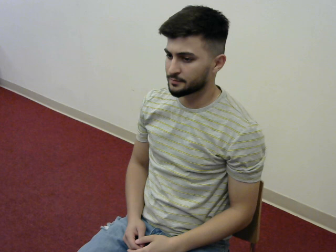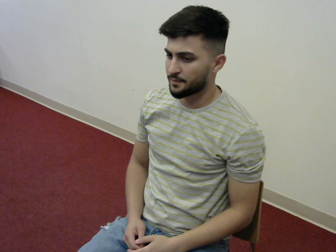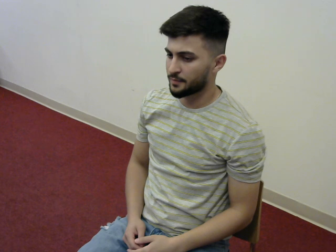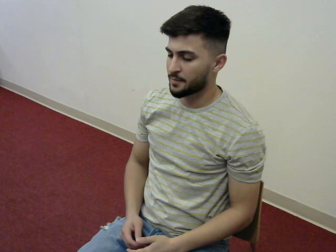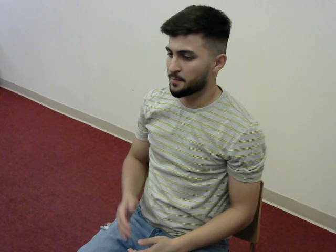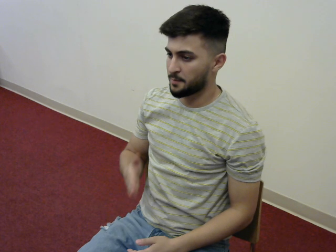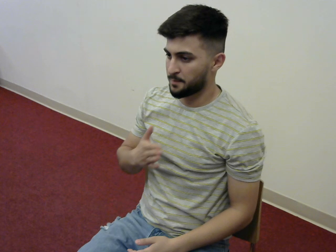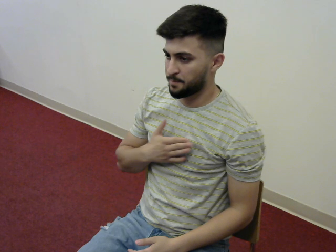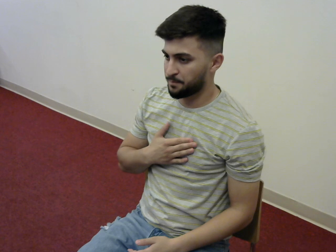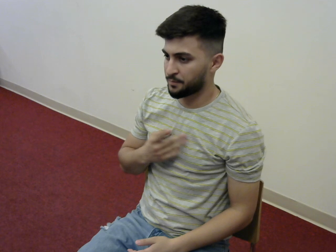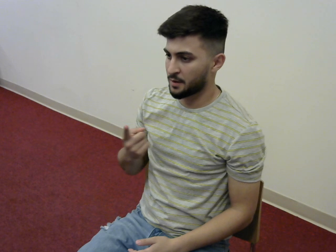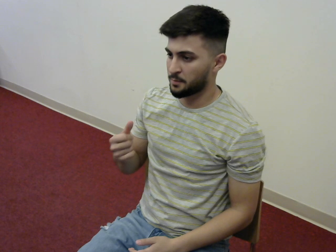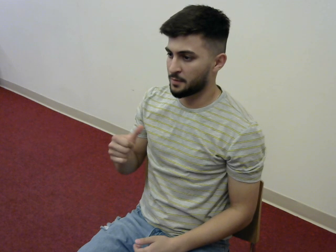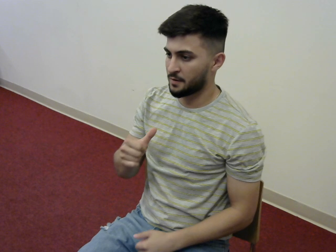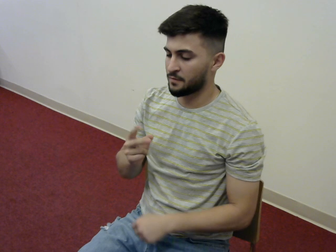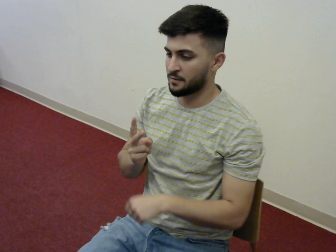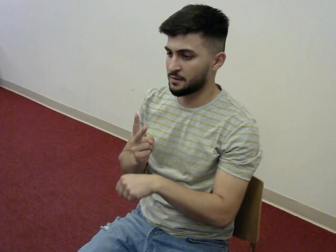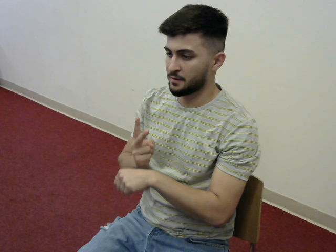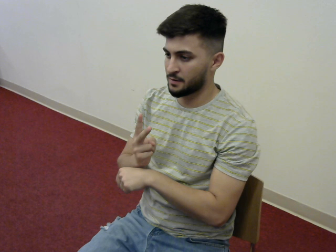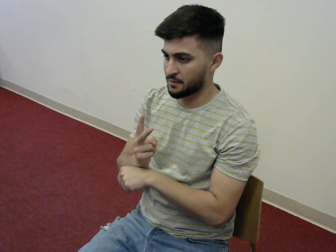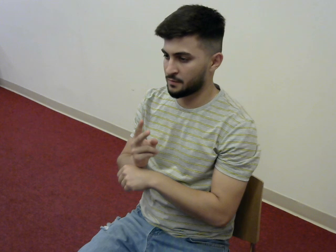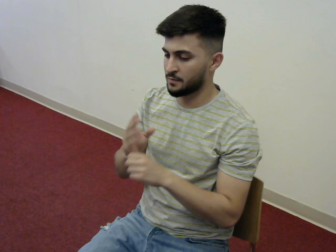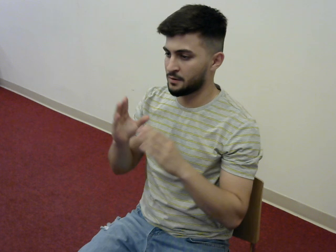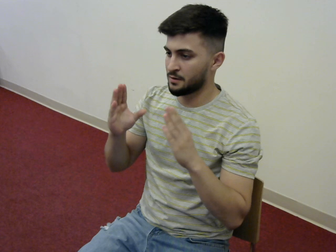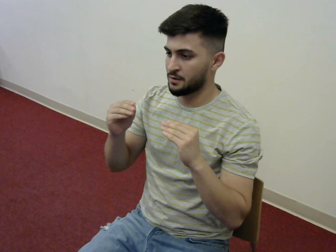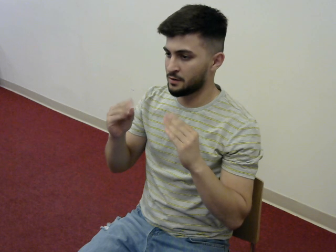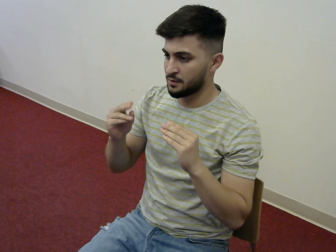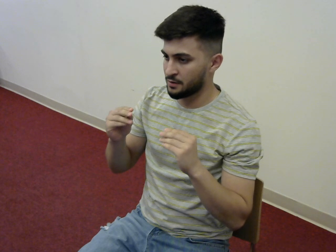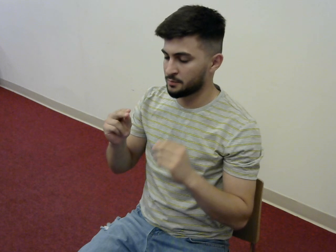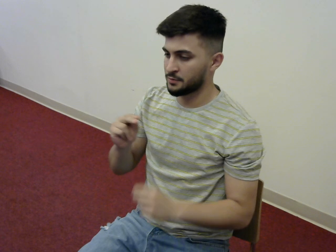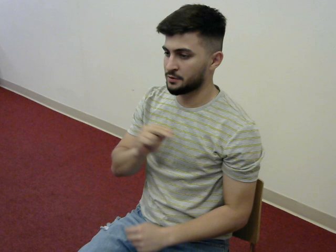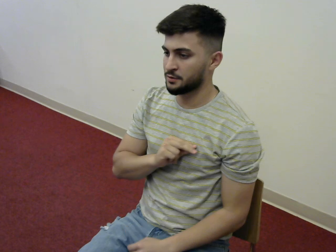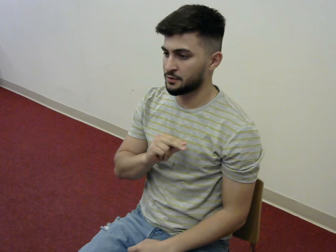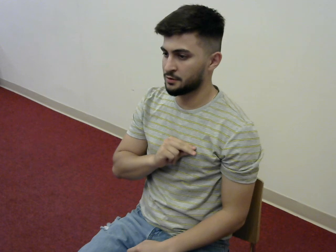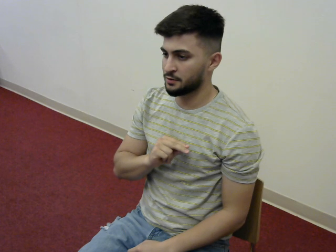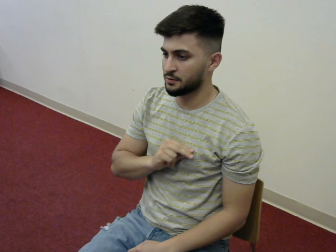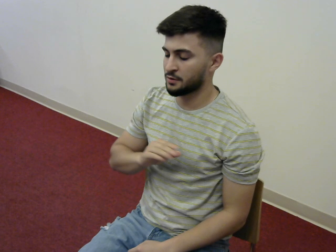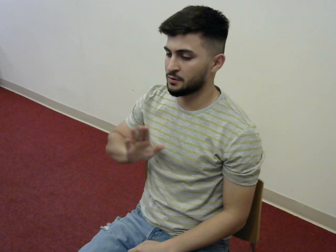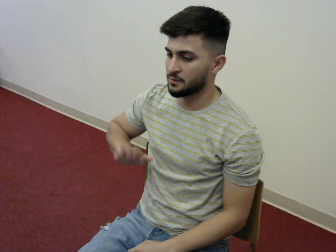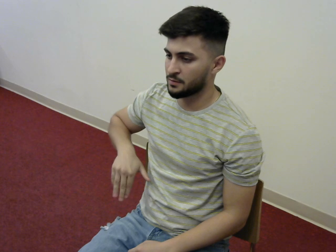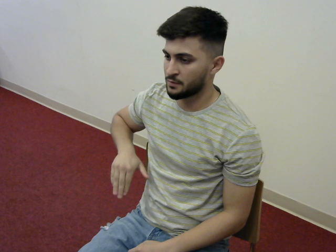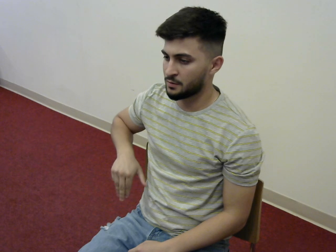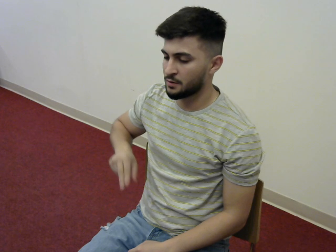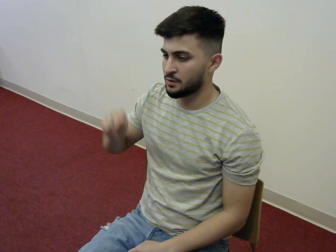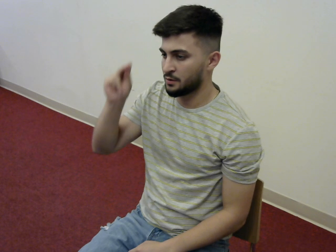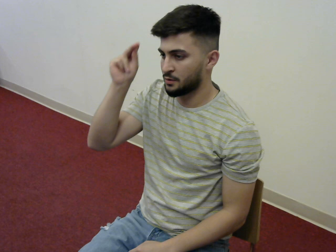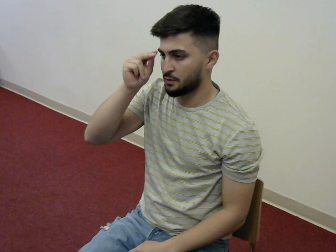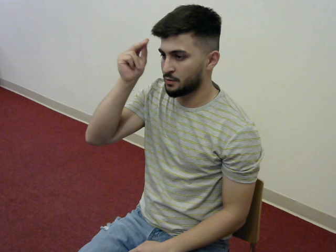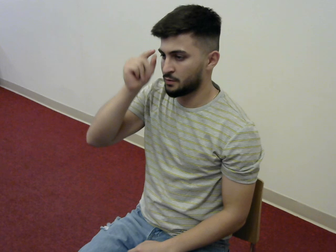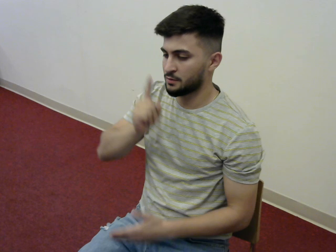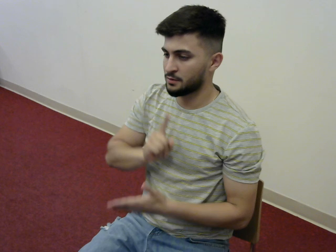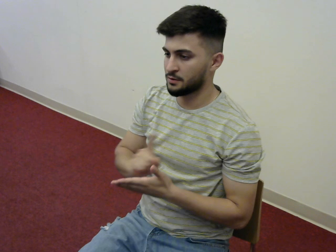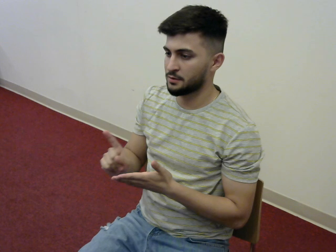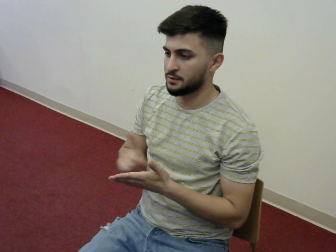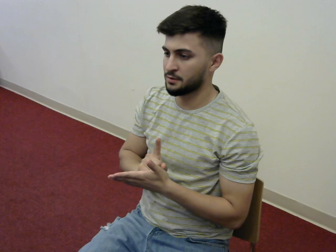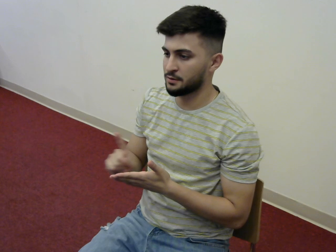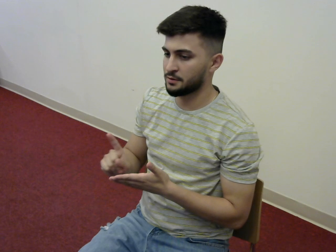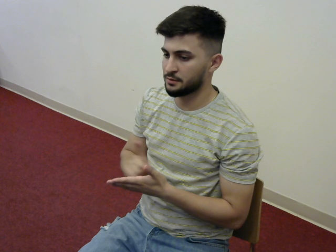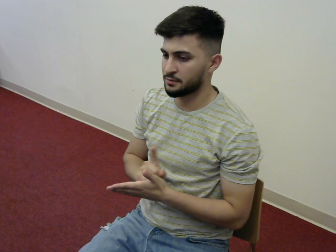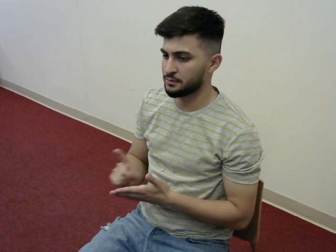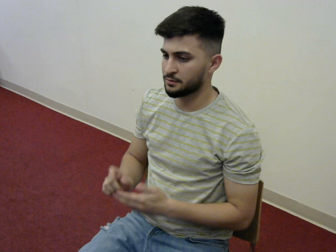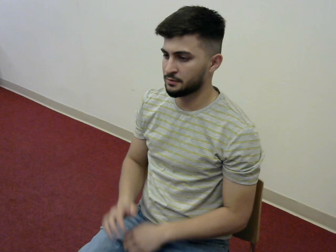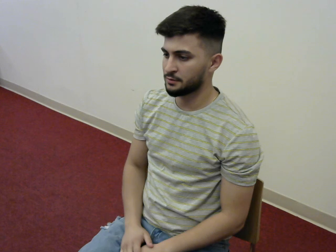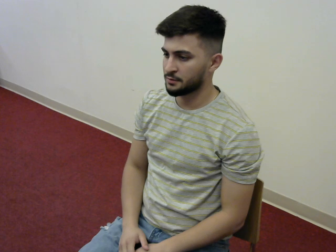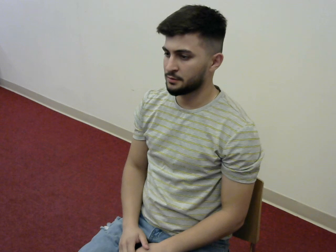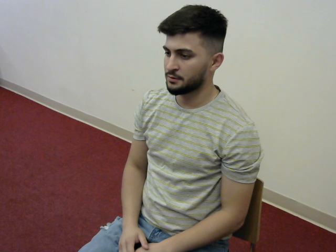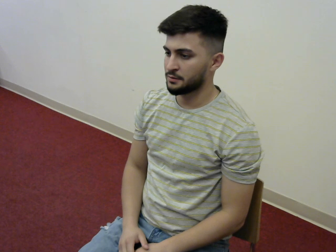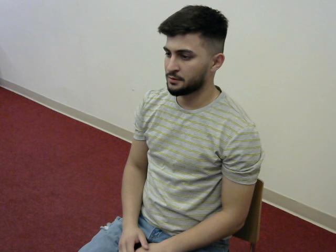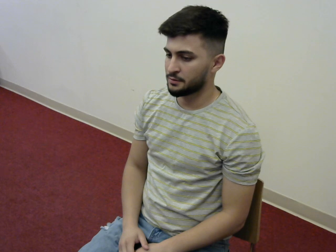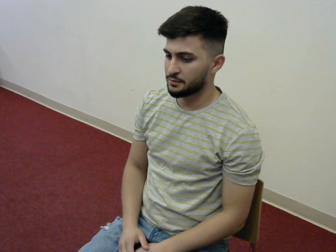Mən həftədə 2 dəfə axşam işdən sonra kursa gedirəm